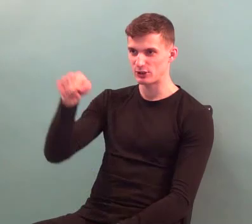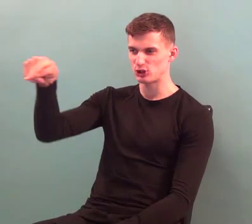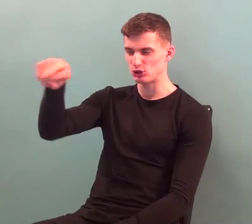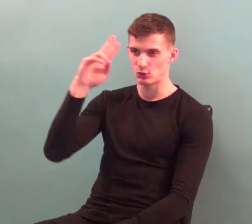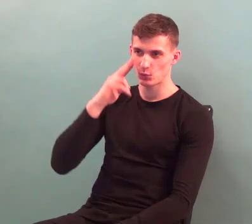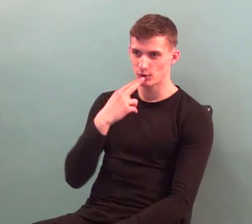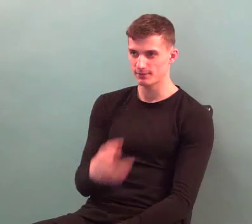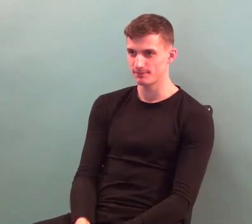Są tam głusi.